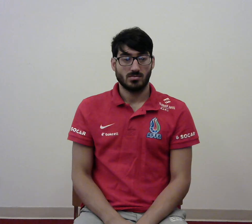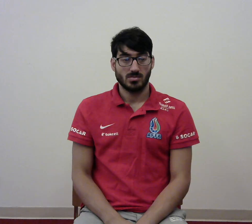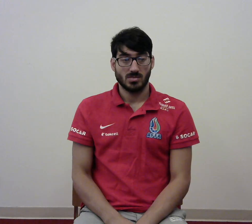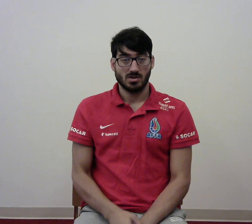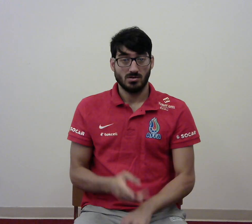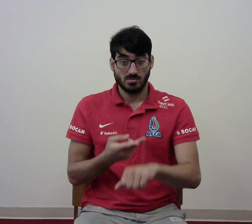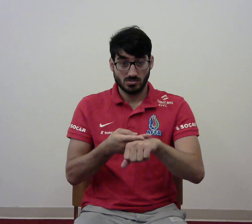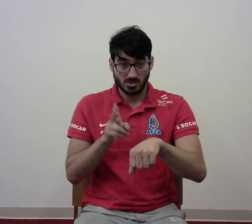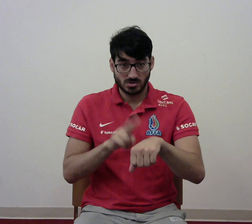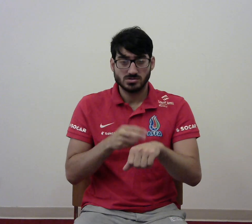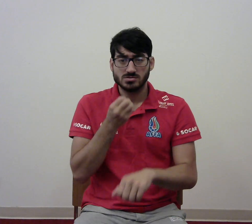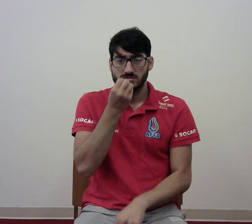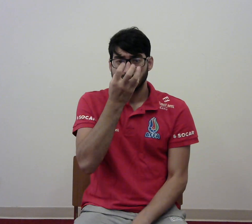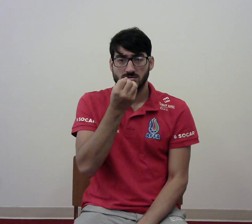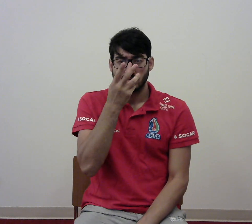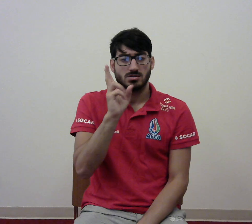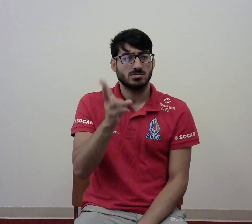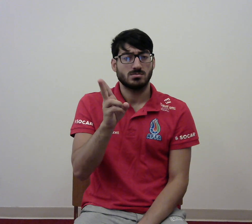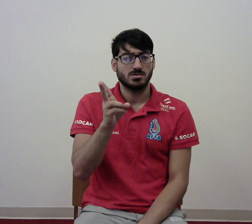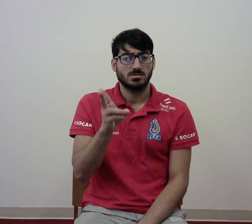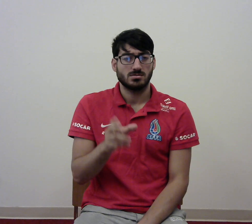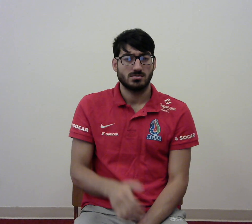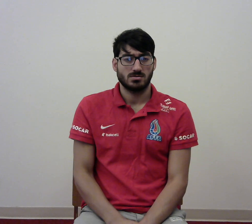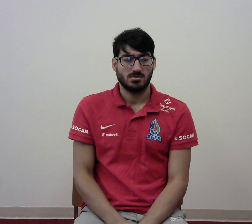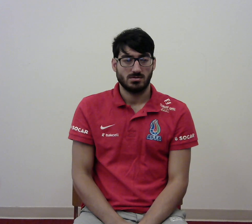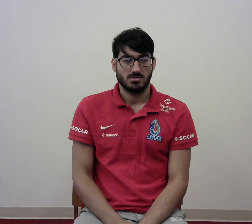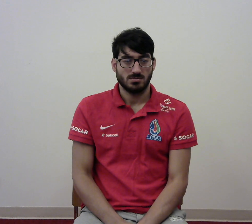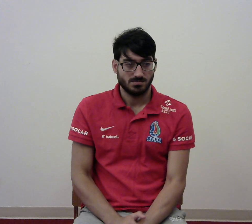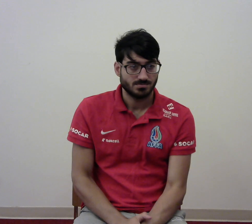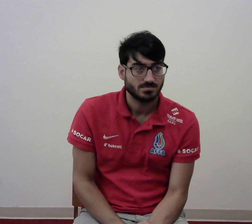Bu çiçəklər kimindir?